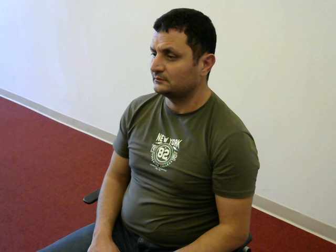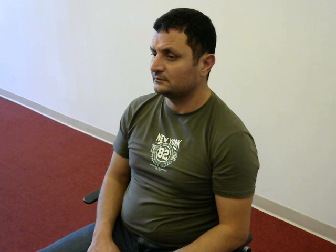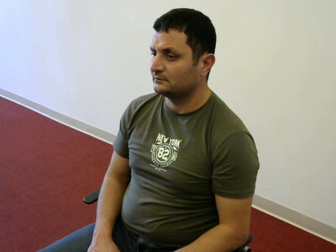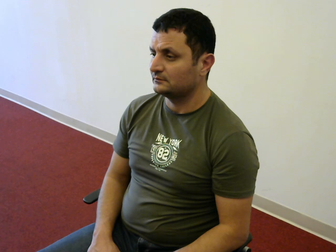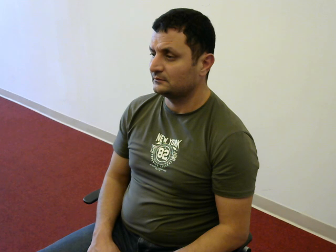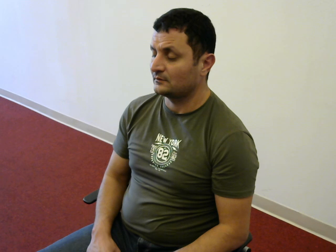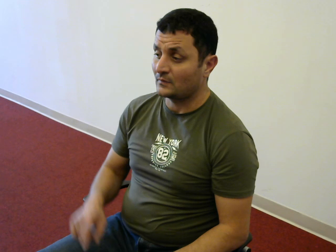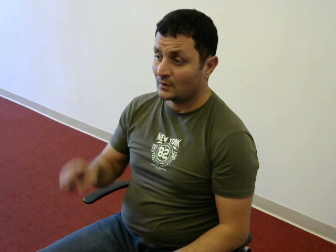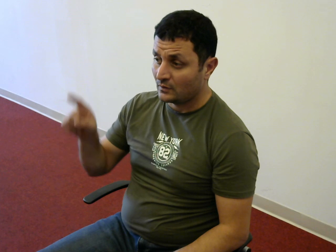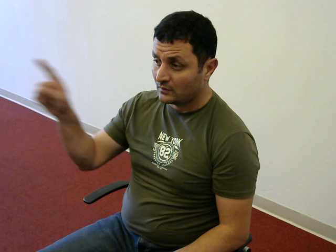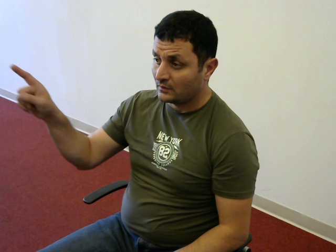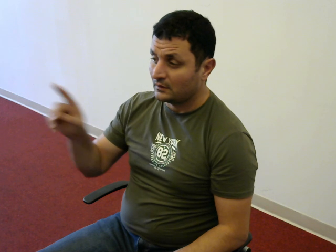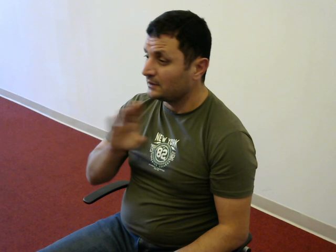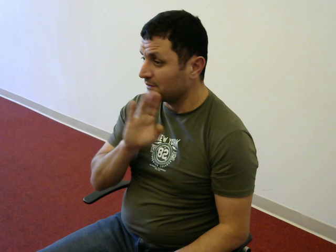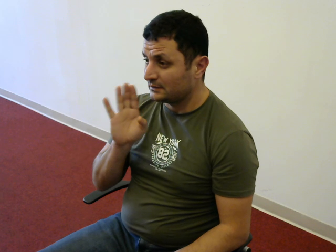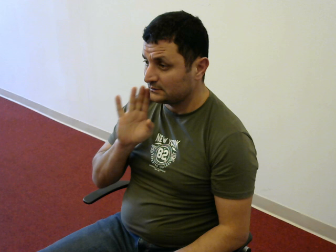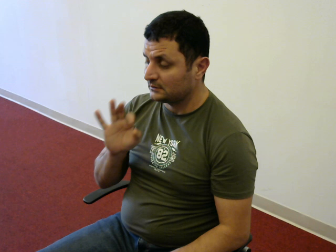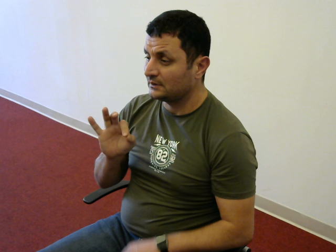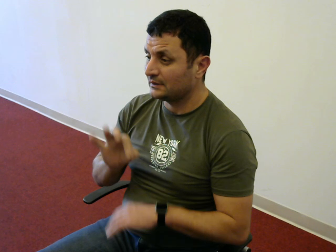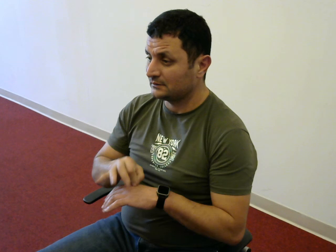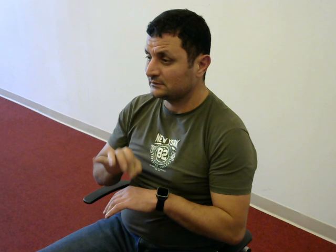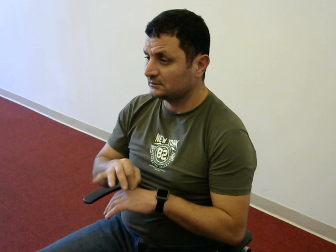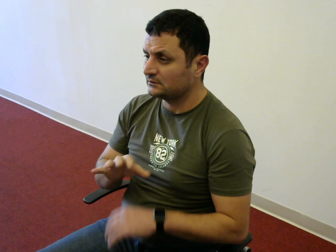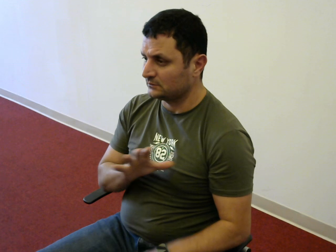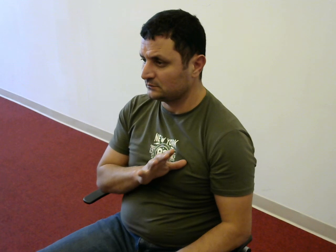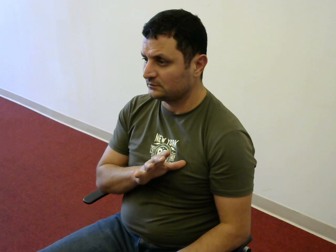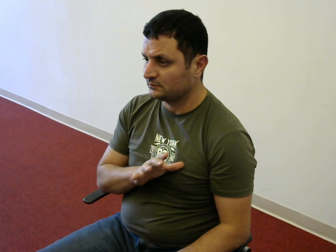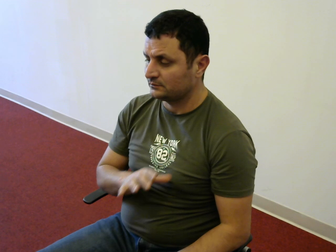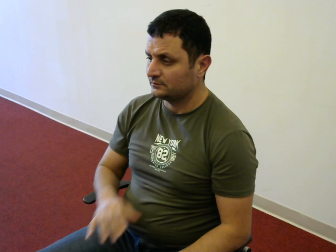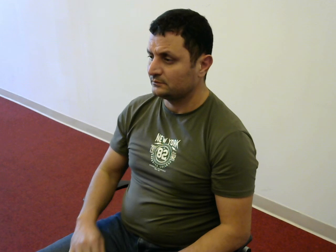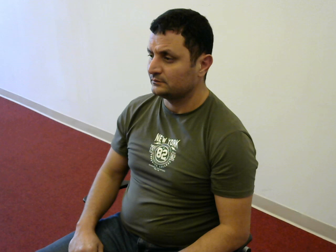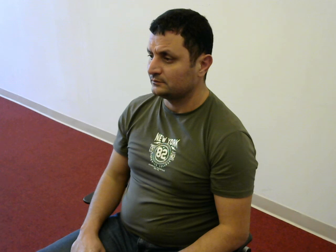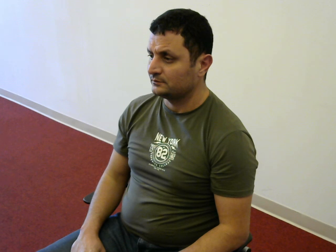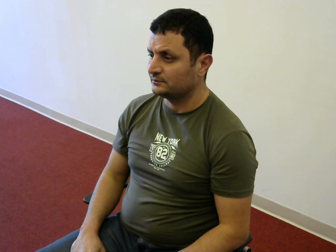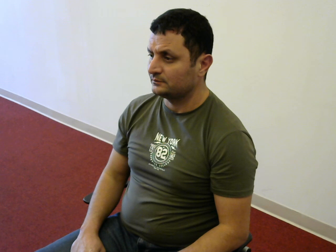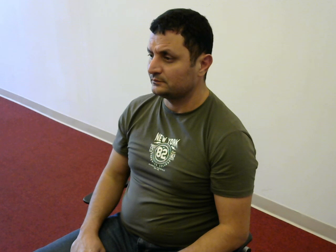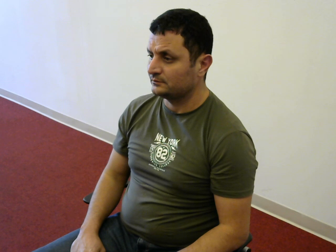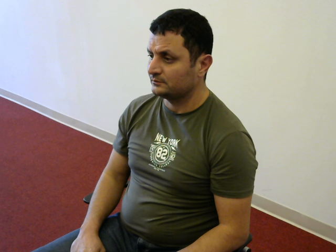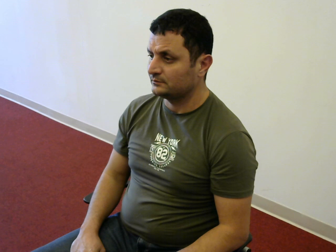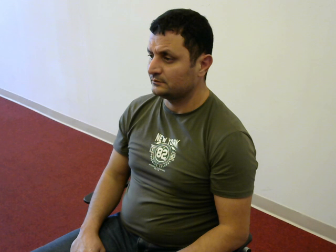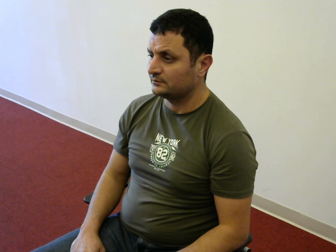Onun anası xəstələnmişdi